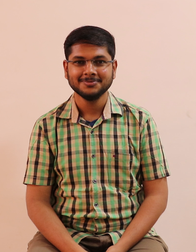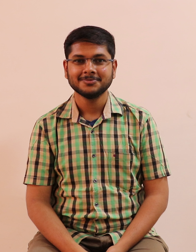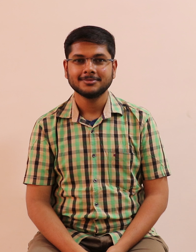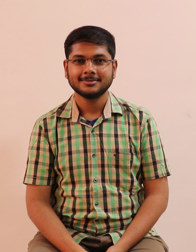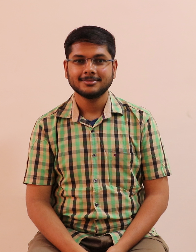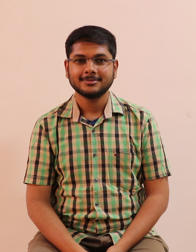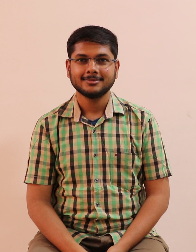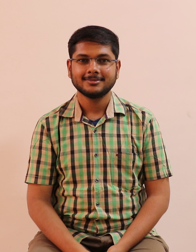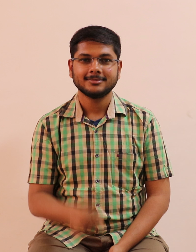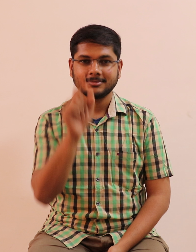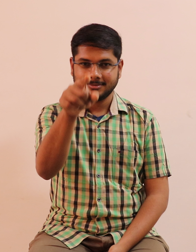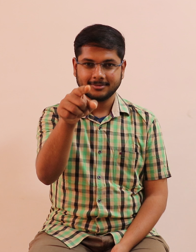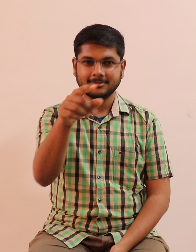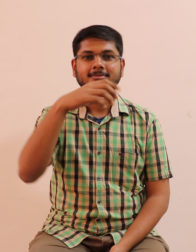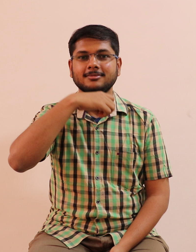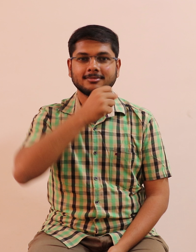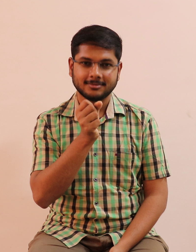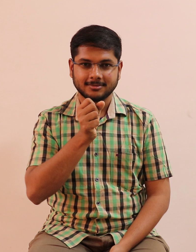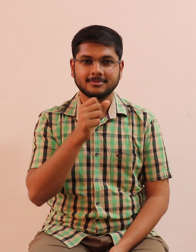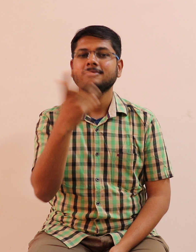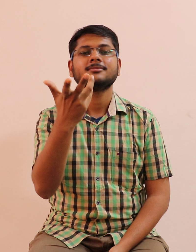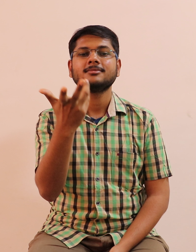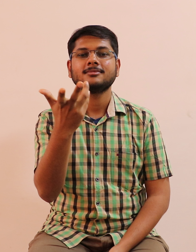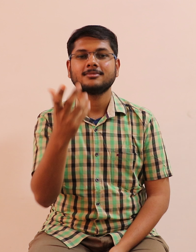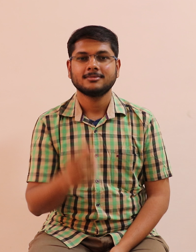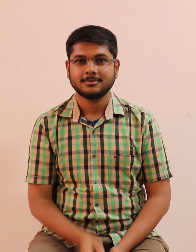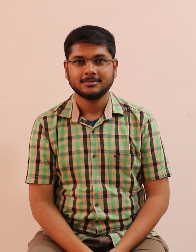how old are you